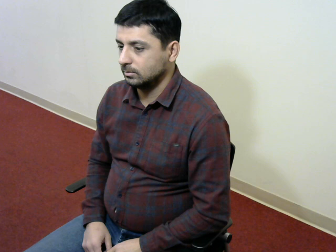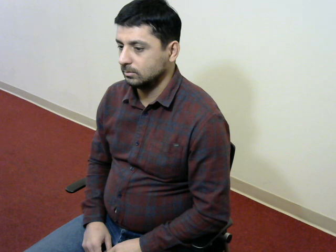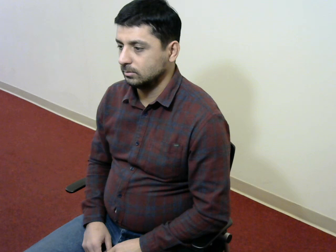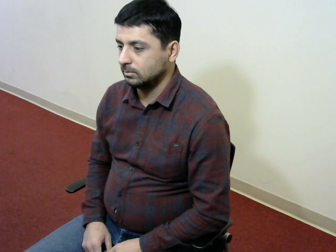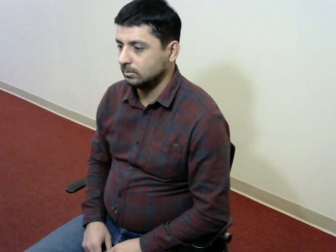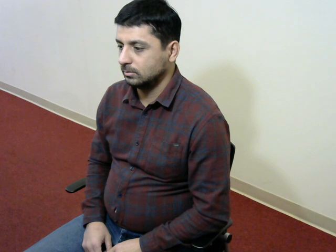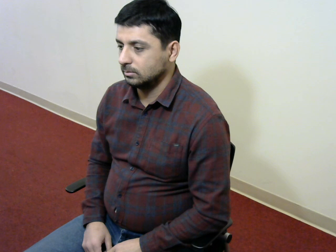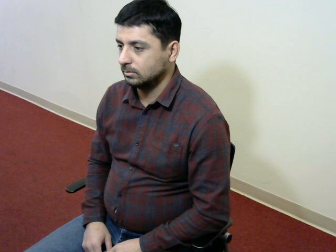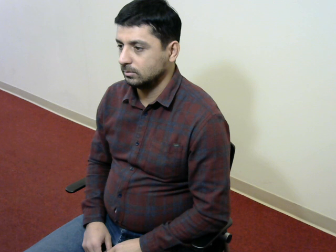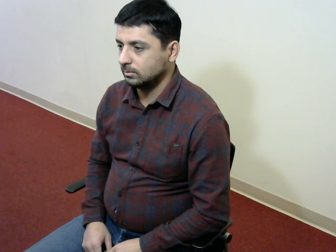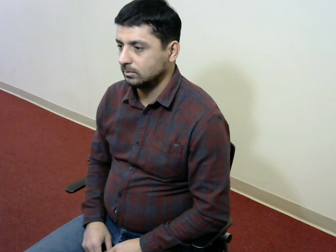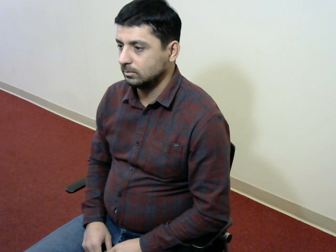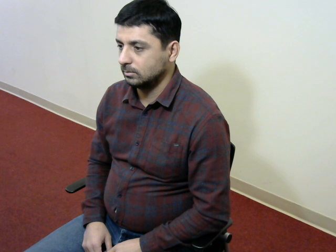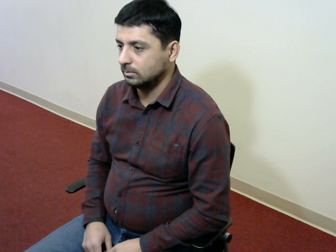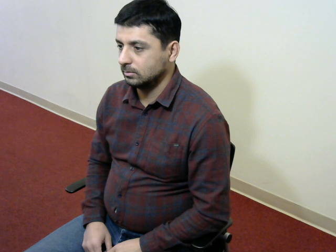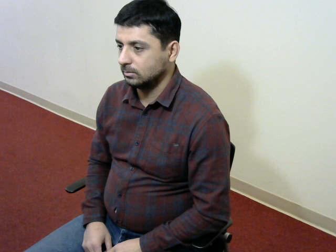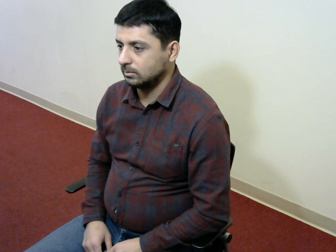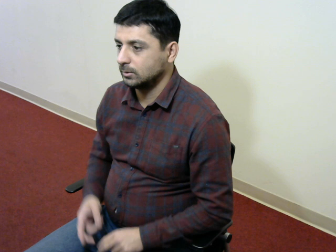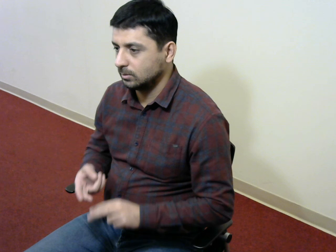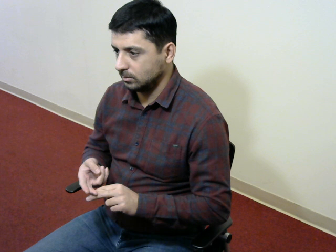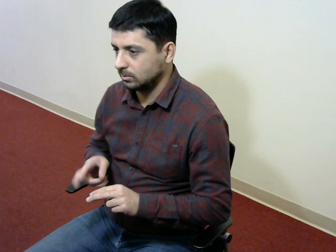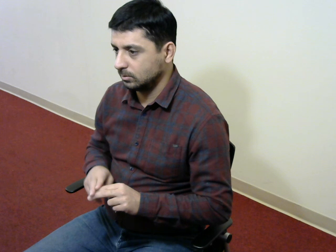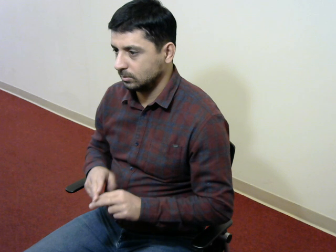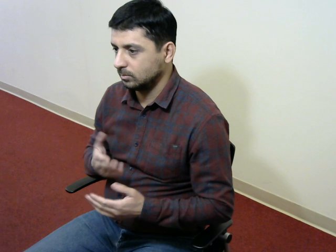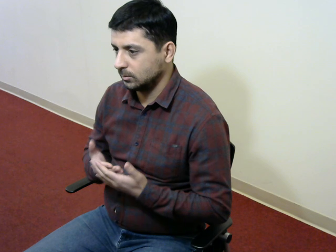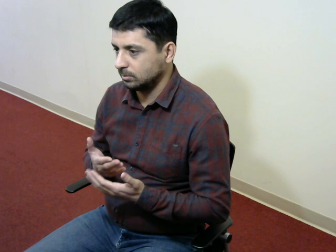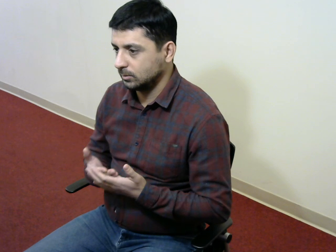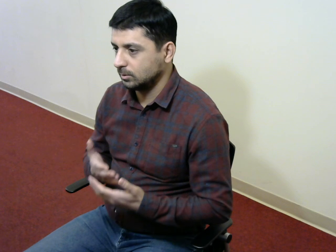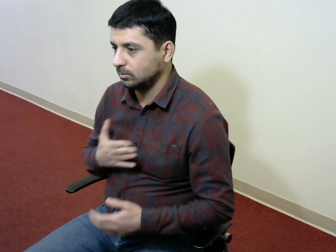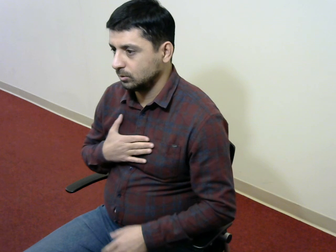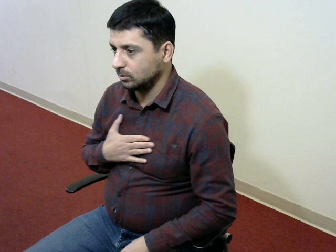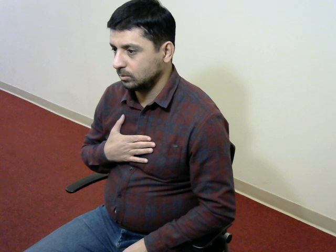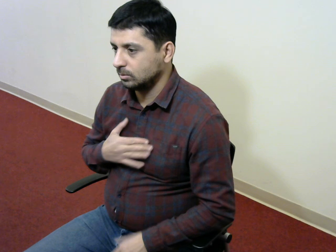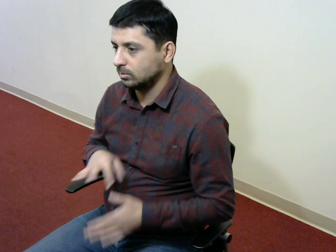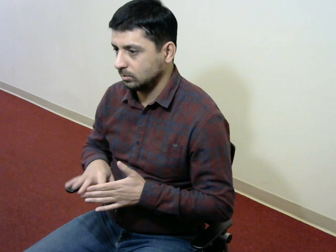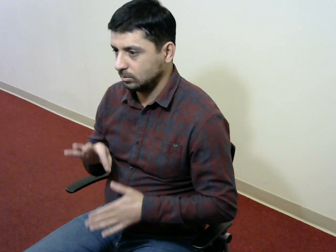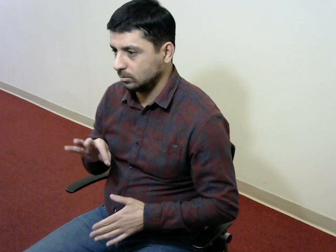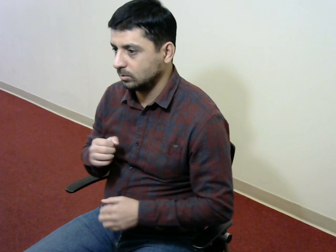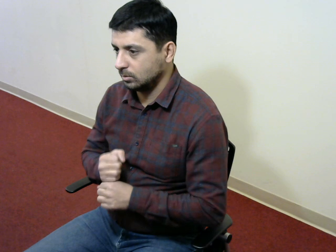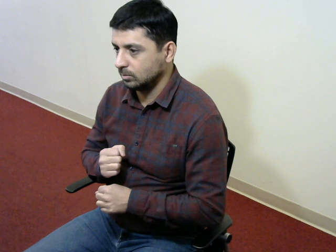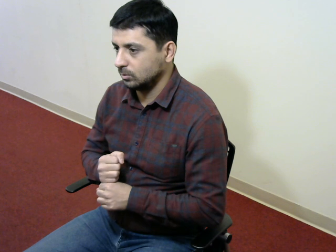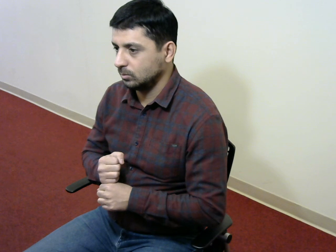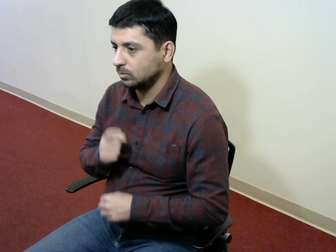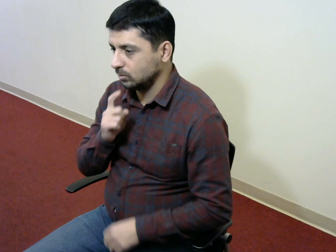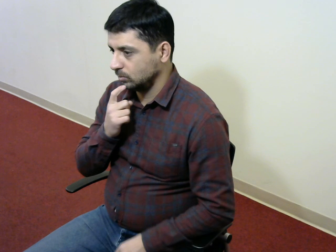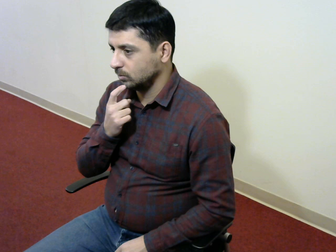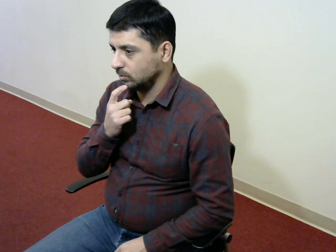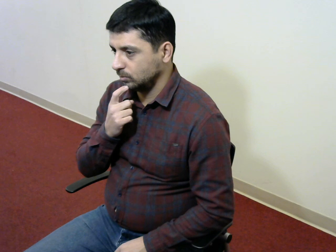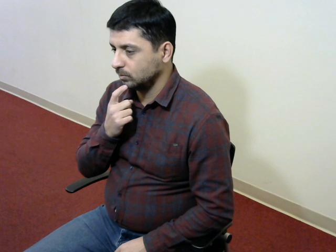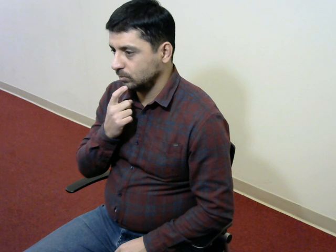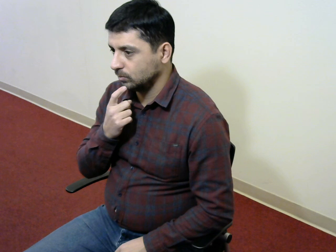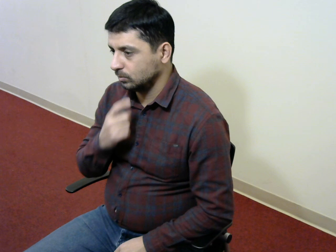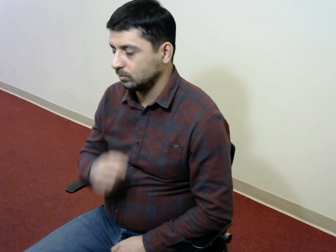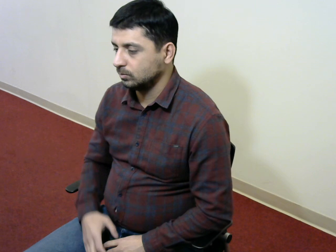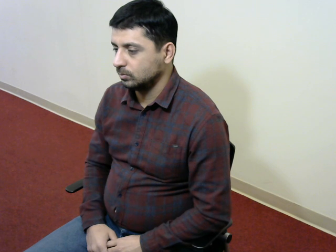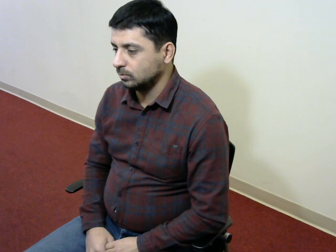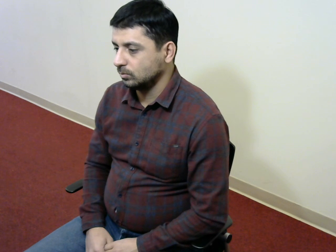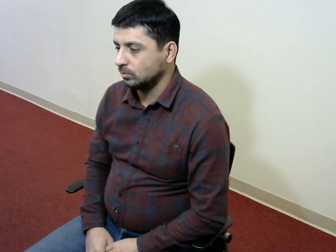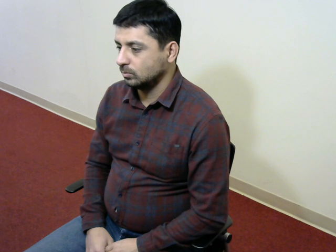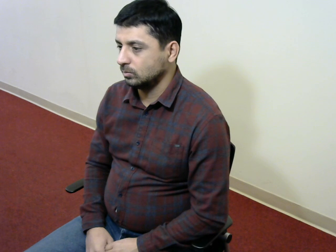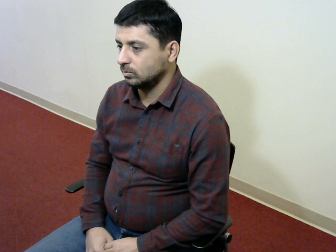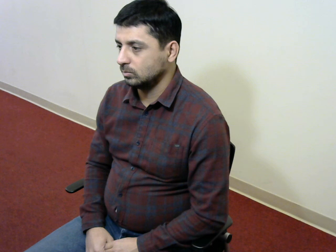Bu məsələdə mənə seçim etmək çətindir